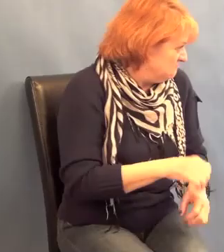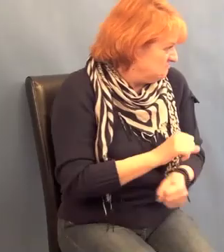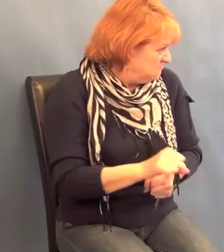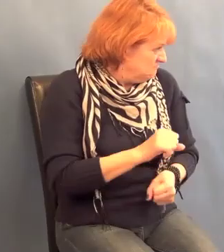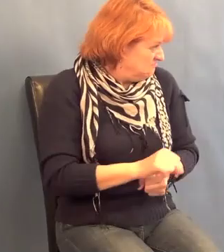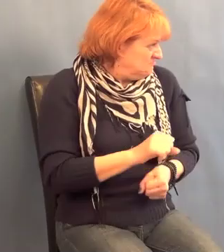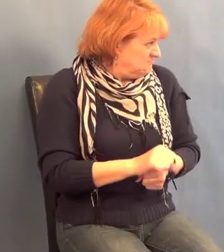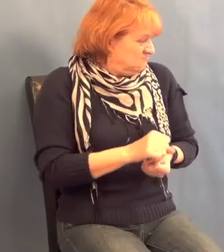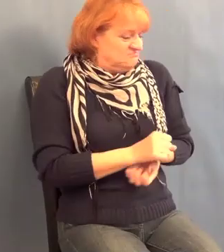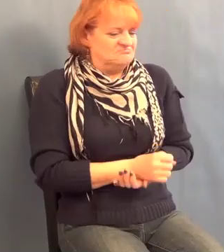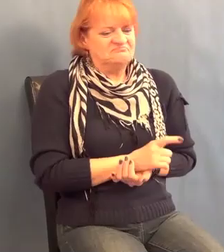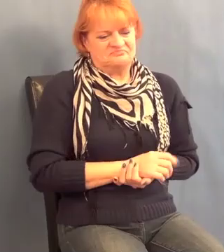Za granicą jest?